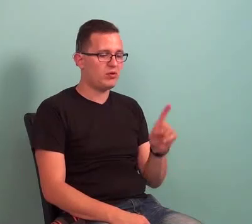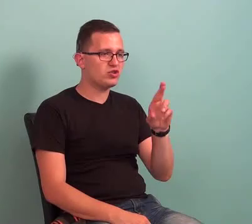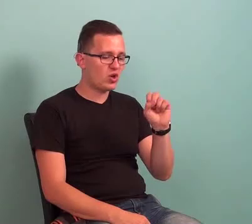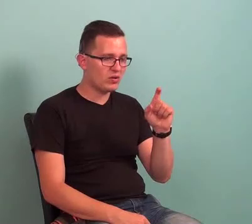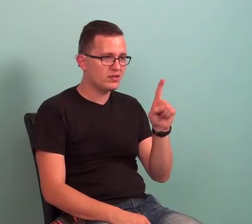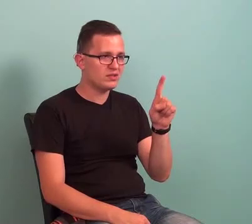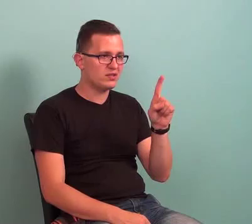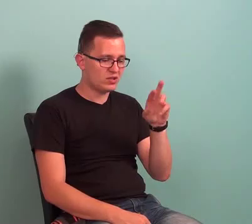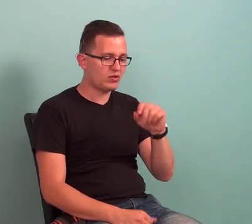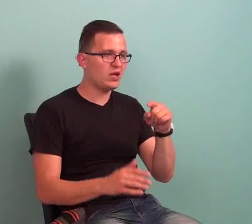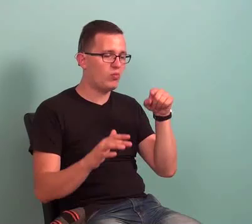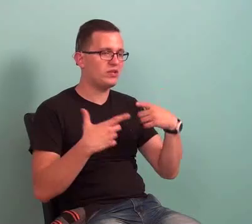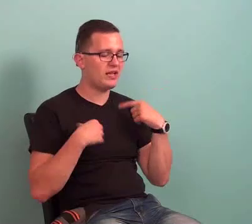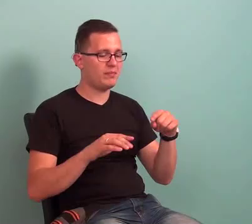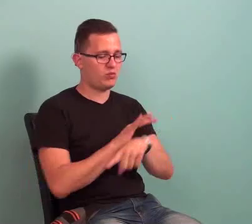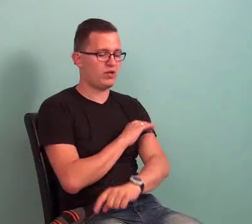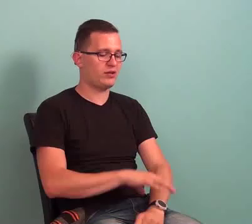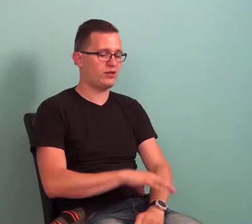Jest zapach żrący, trzeba szybko uciekać.